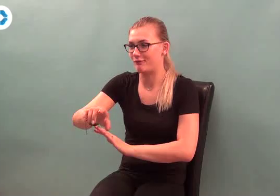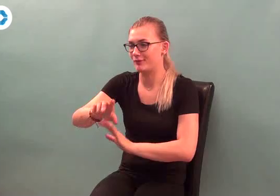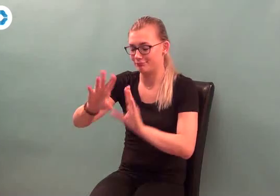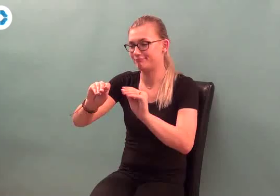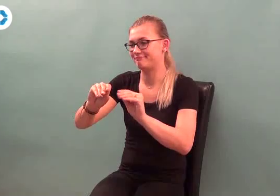Film gaśnie.